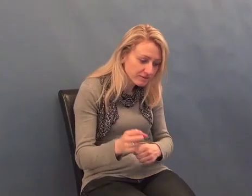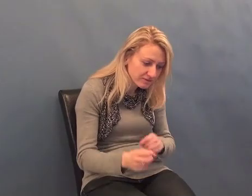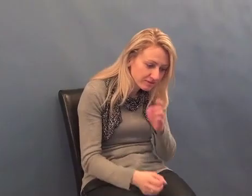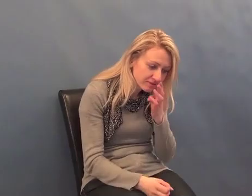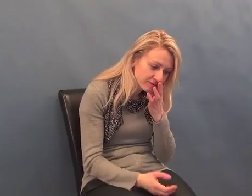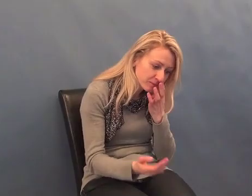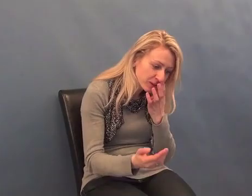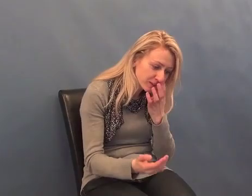Może.